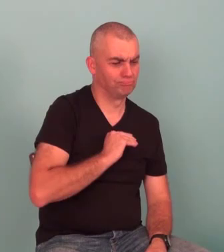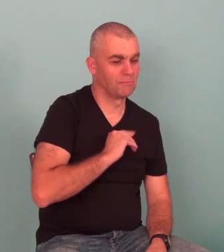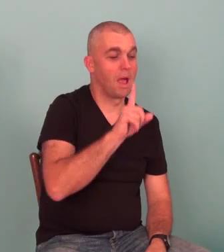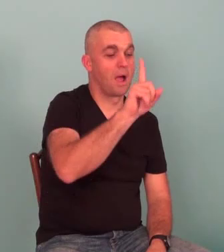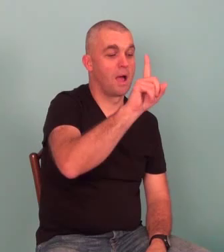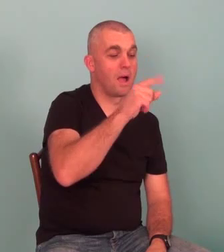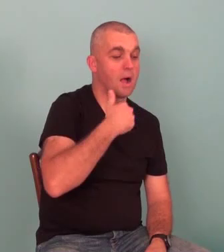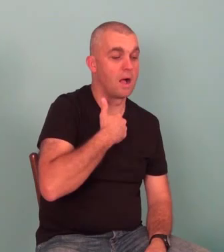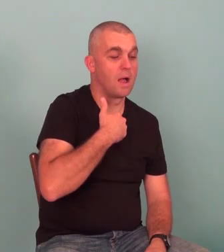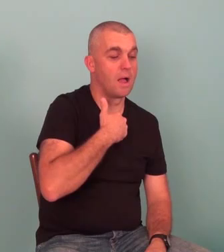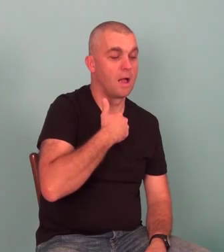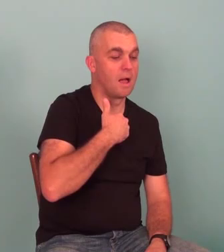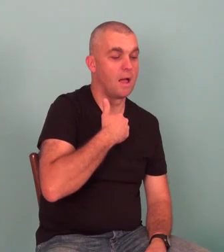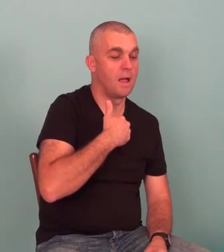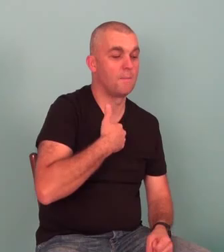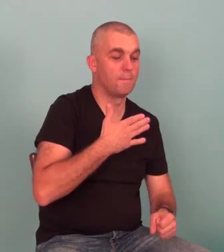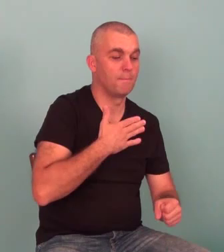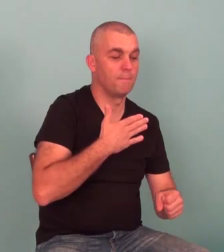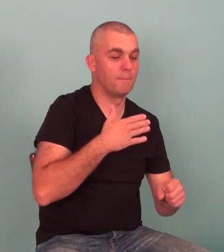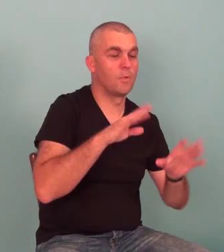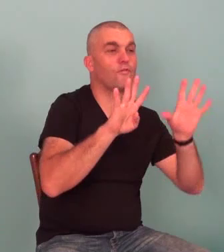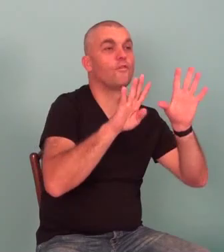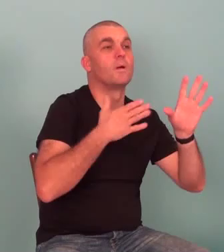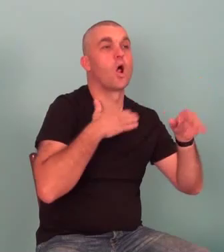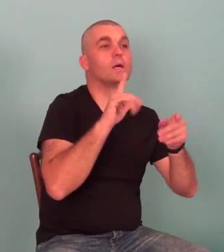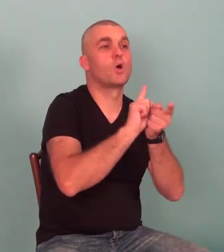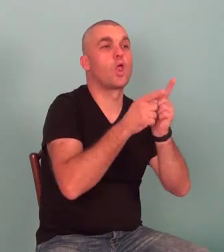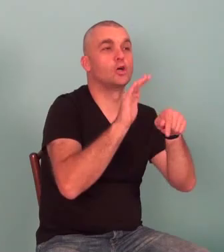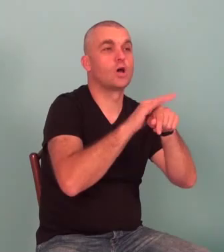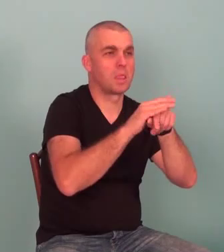Ale ja mam o dziewiątej spotkanie z koleżanką.